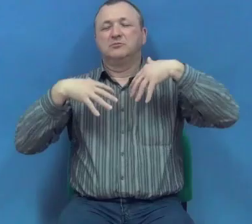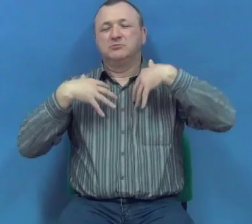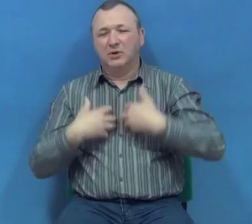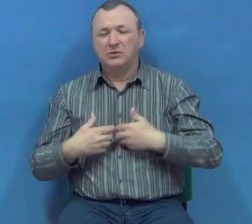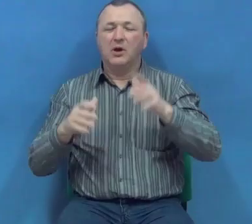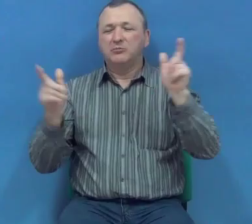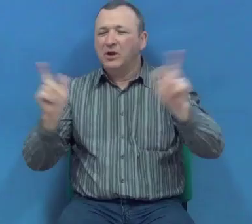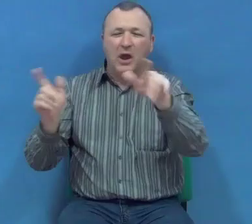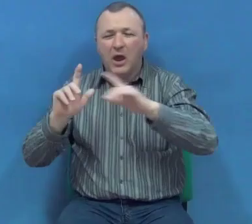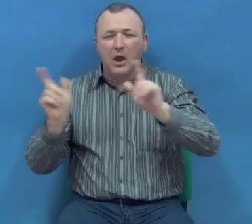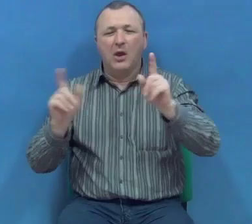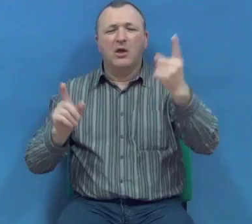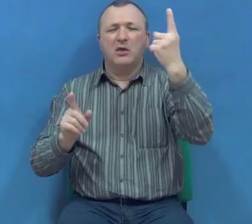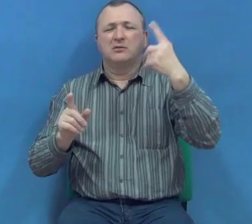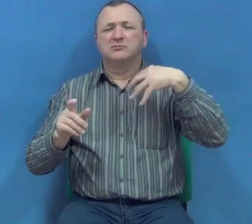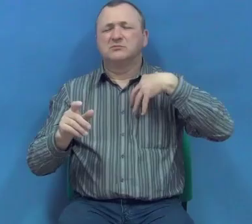Wszyscy imprezowali, a jeden mężczyzna poczuł się zmęczony.